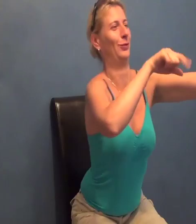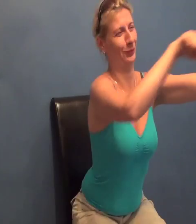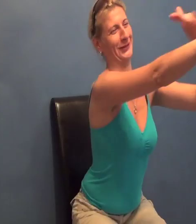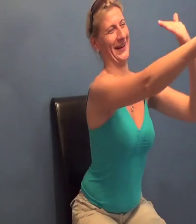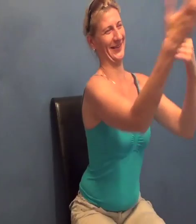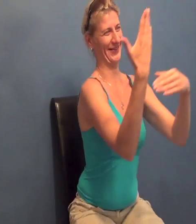Koniec.